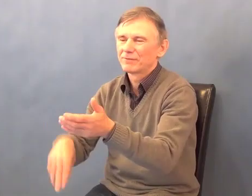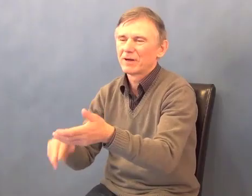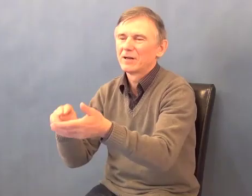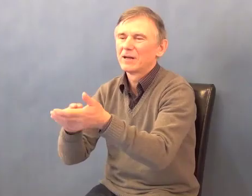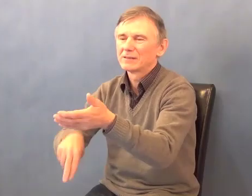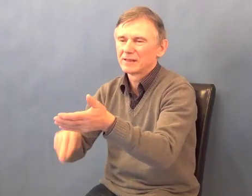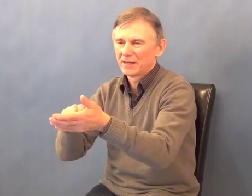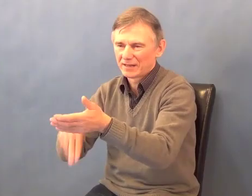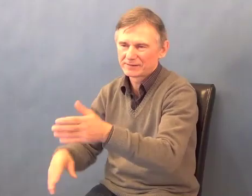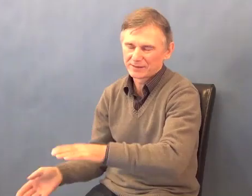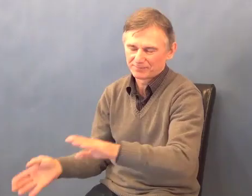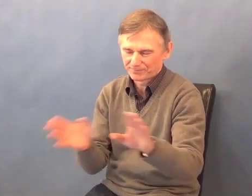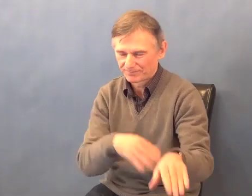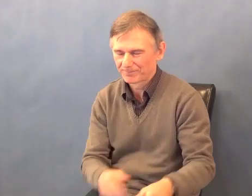Zrezygnować.